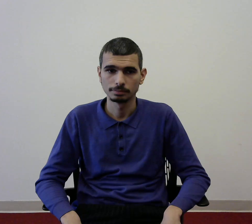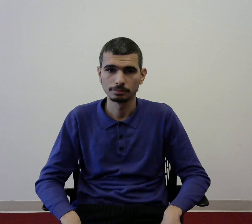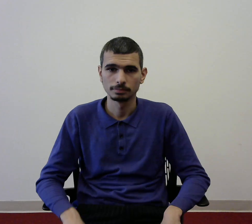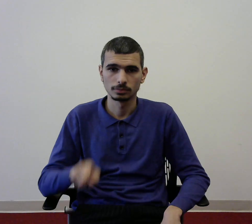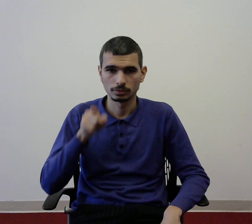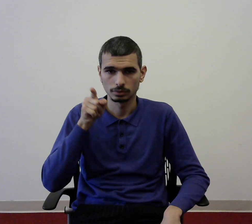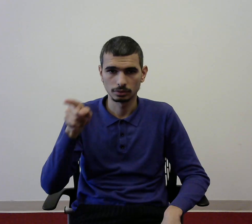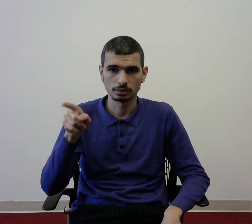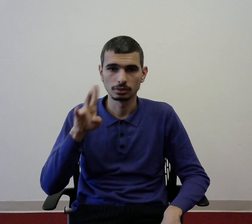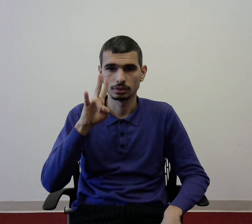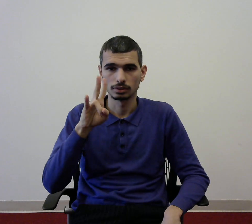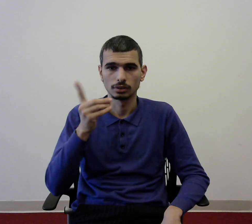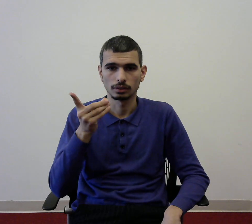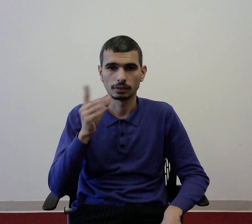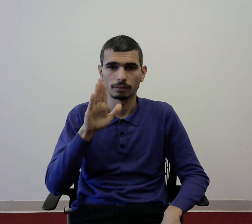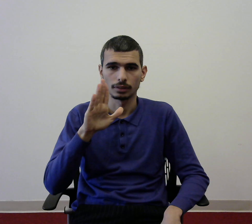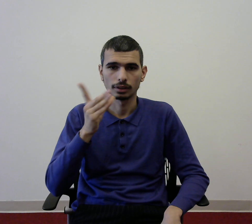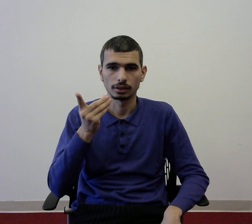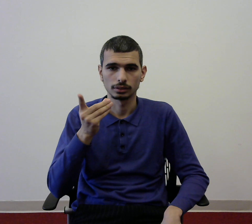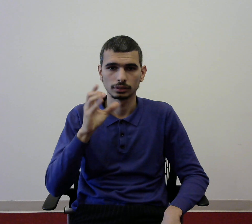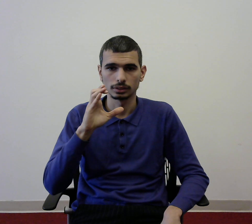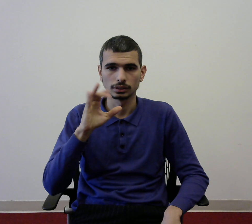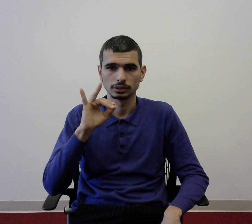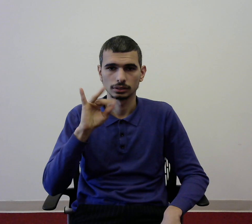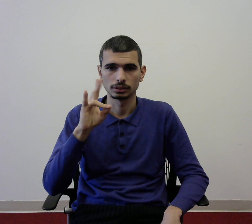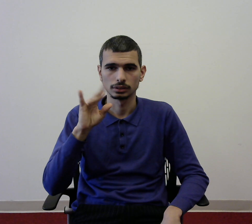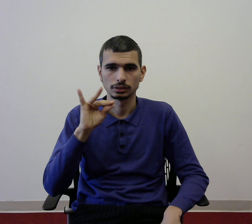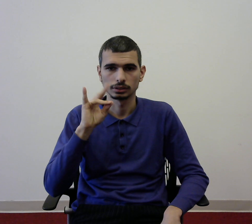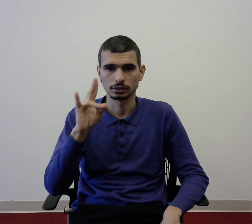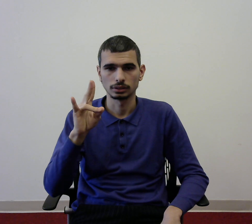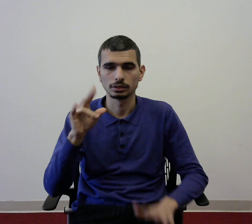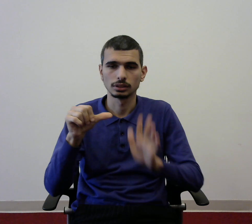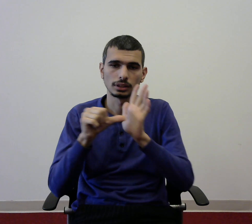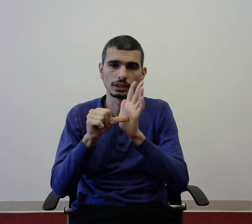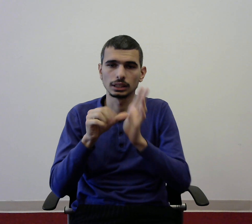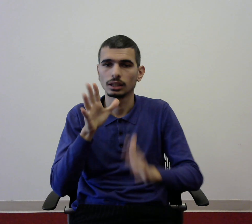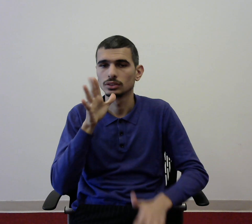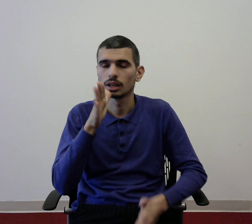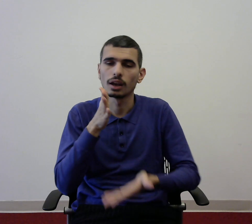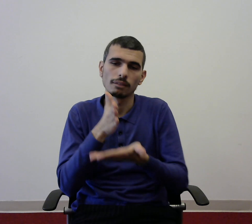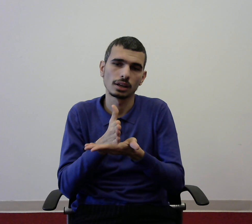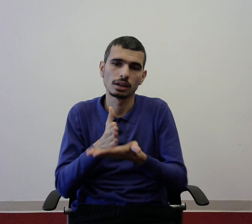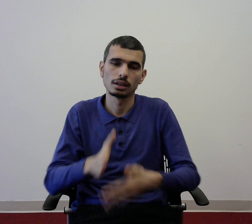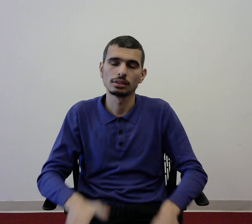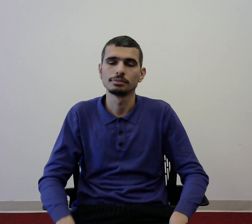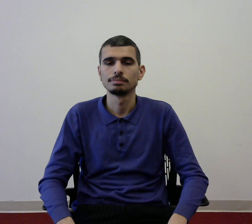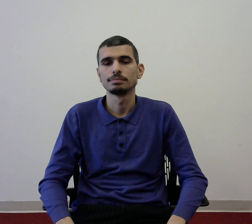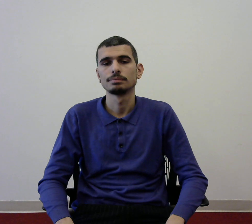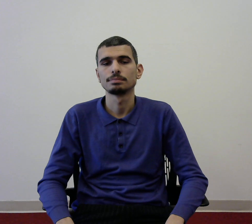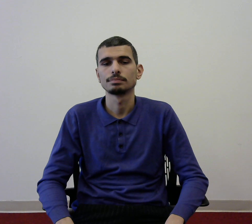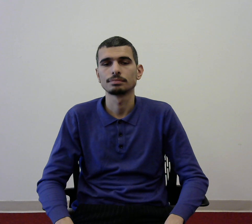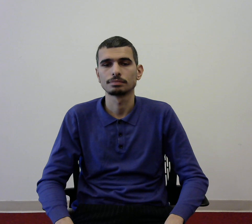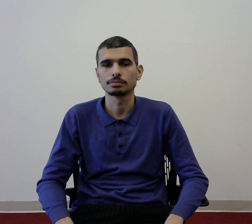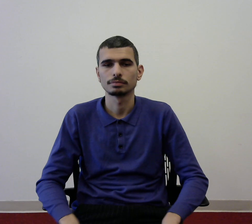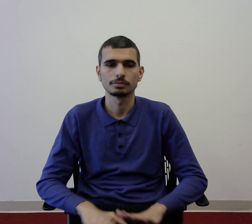Onun nəvəsinin 6 yaşı var